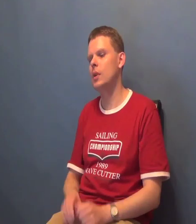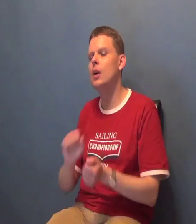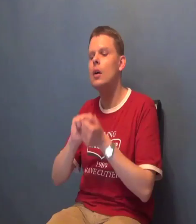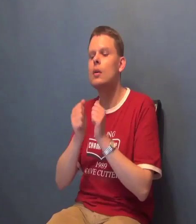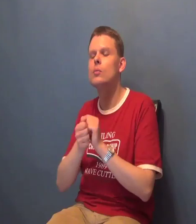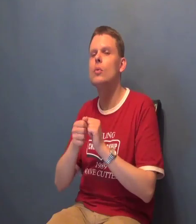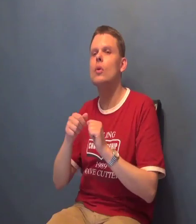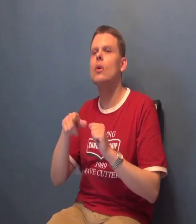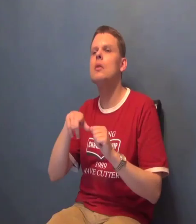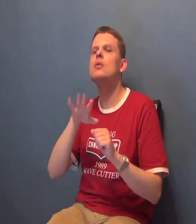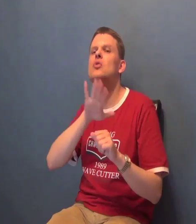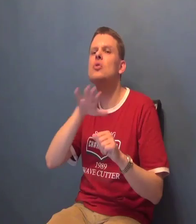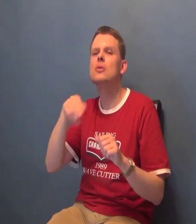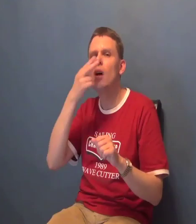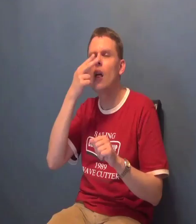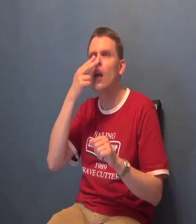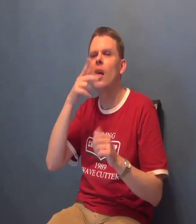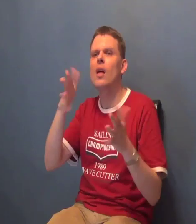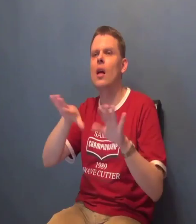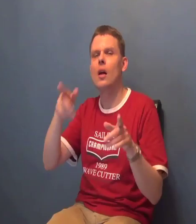Albo dzieci patrzą i chcą pływać.